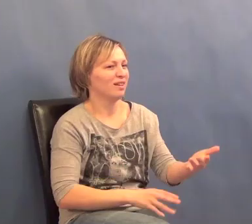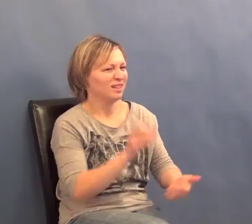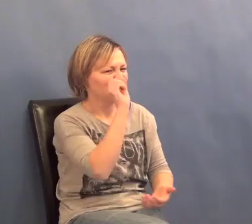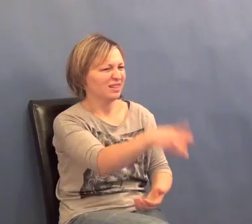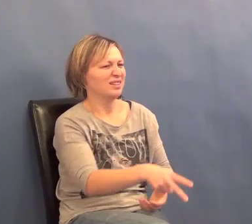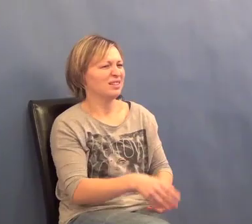Tak.